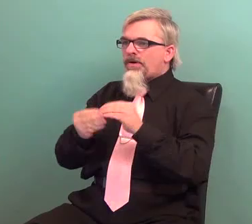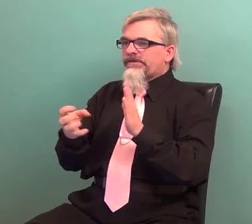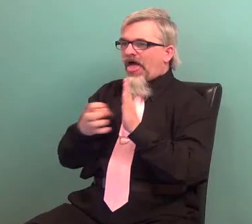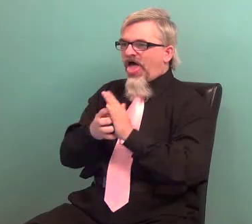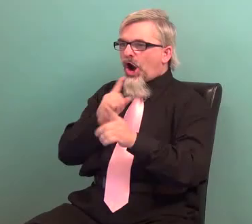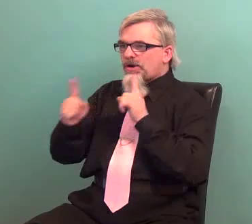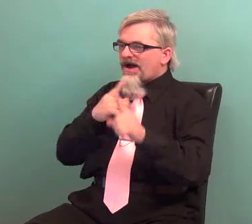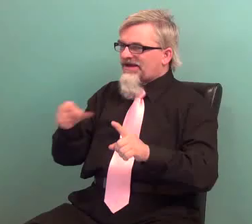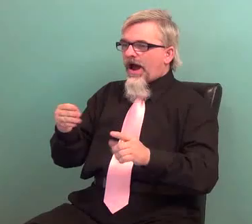Gadać i rozmawiać - nie.